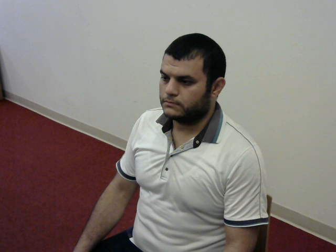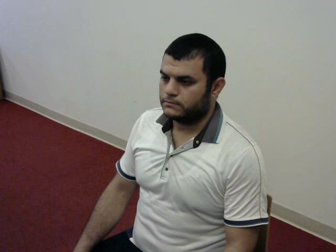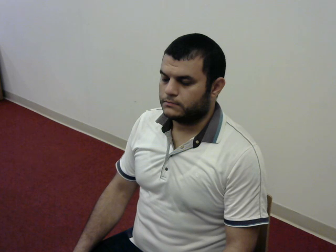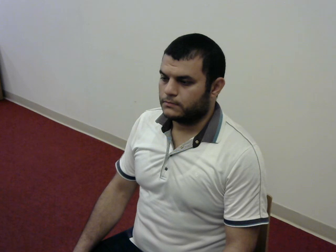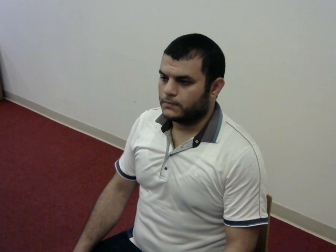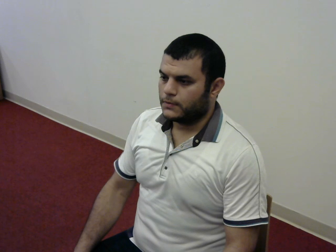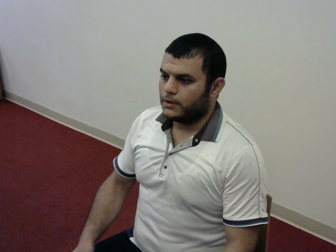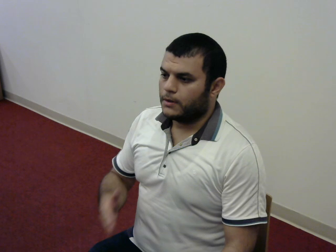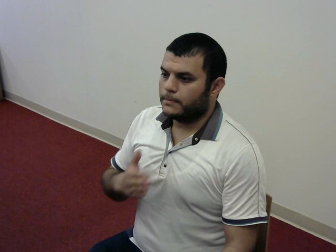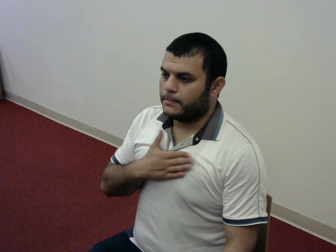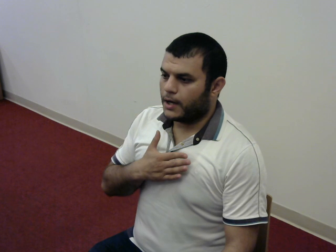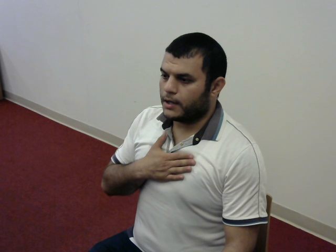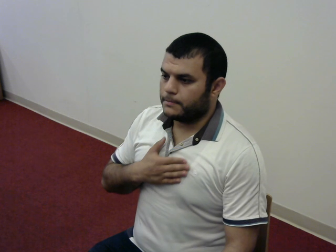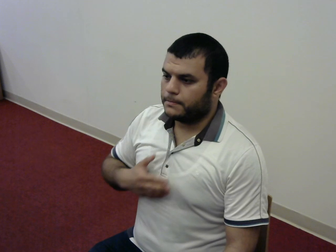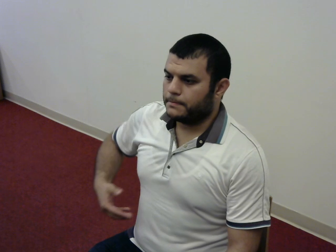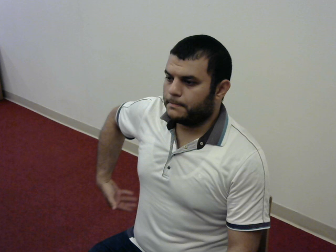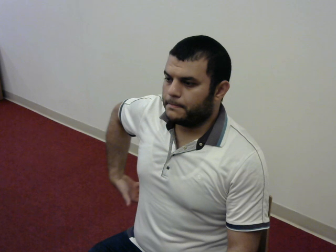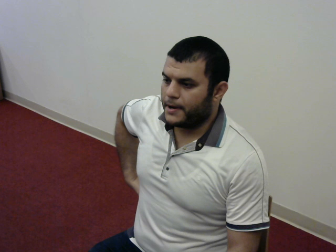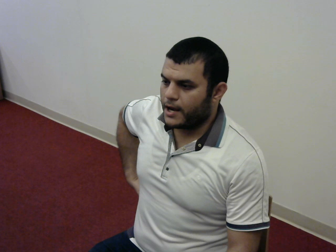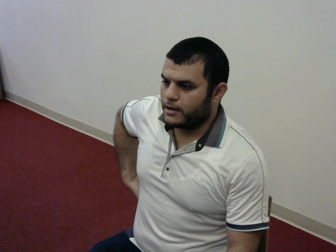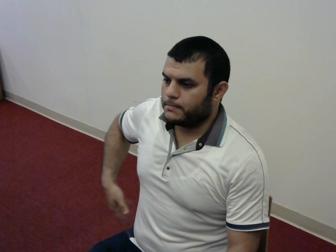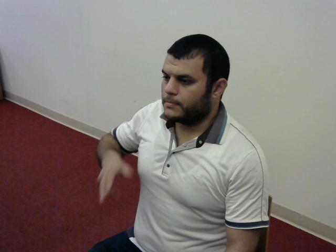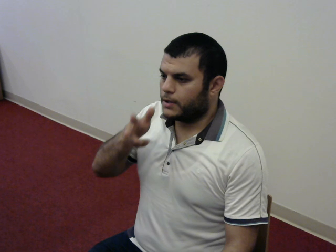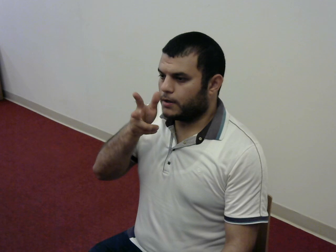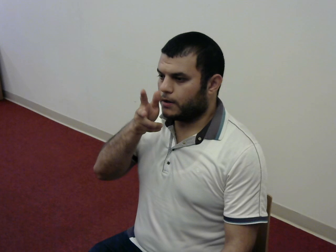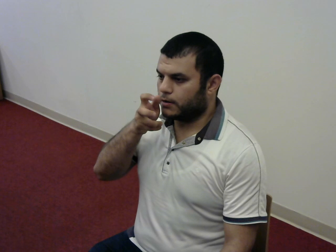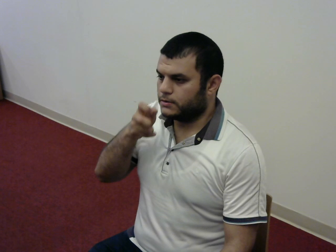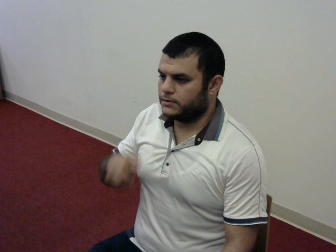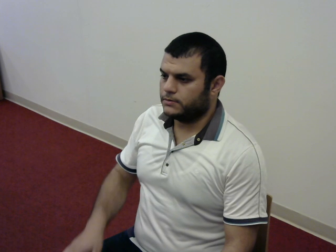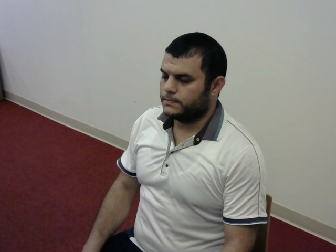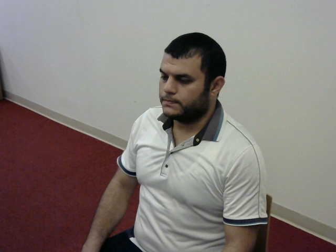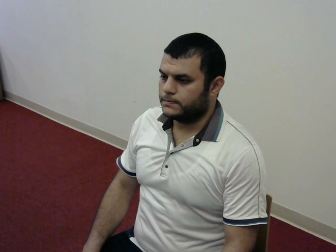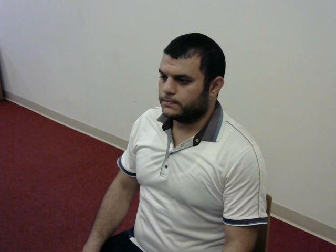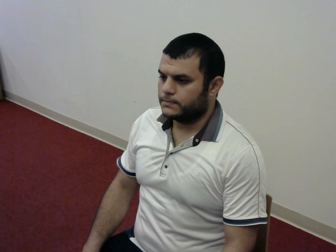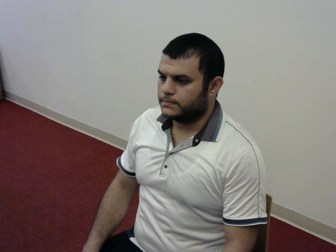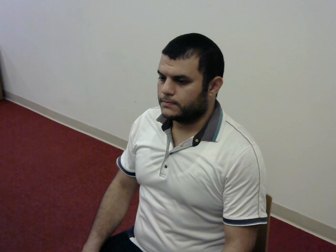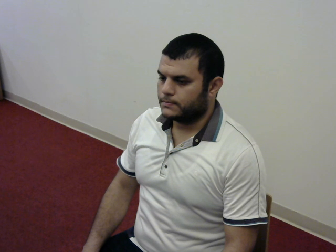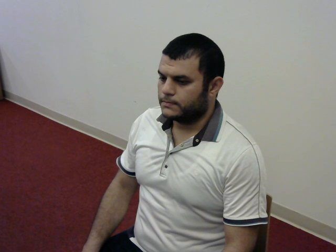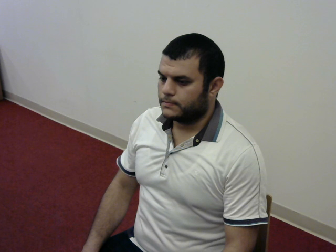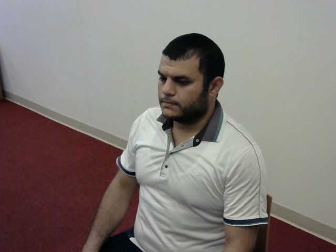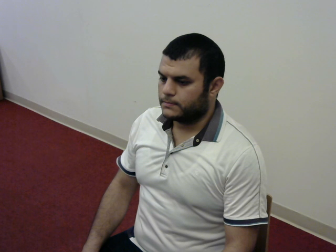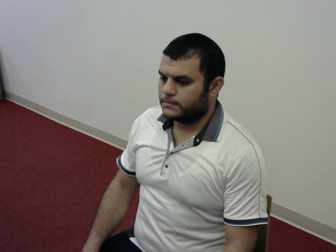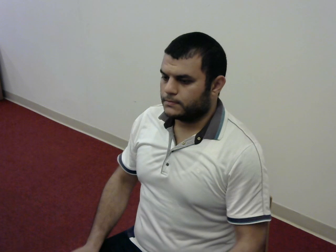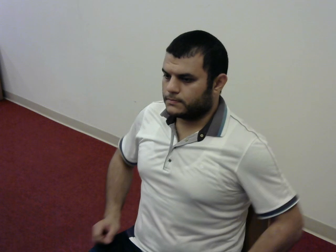Mənim belim ağrıyır